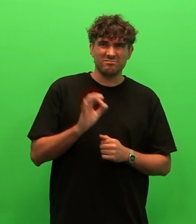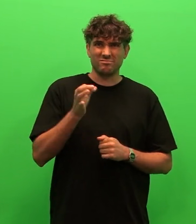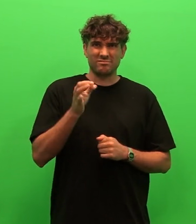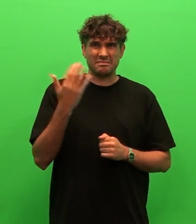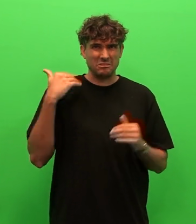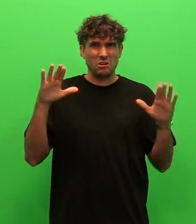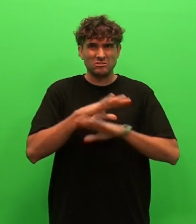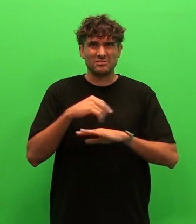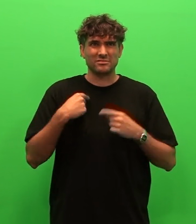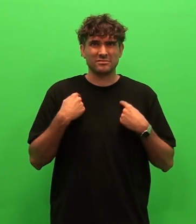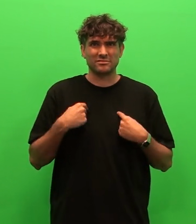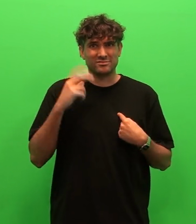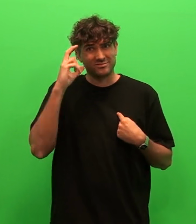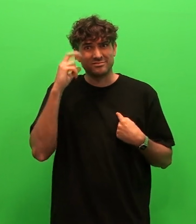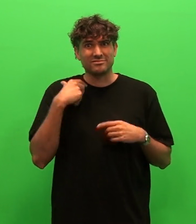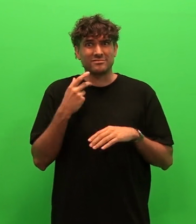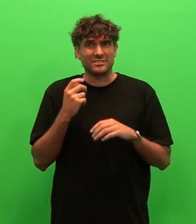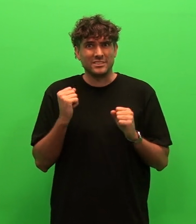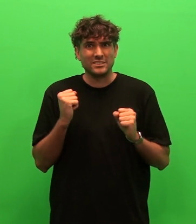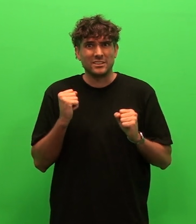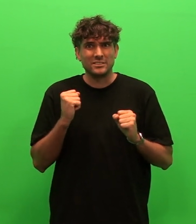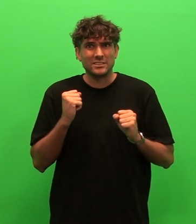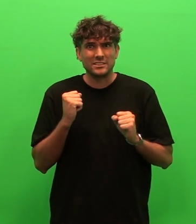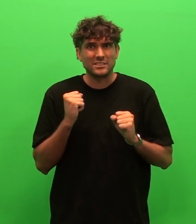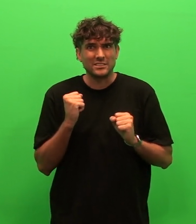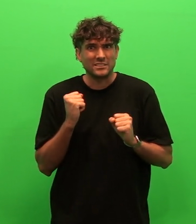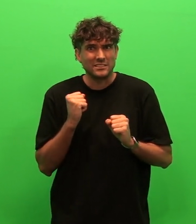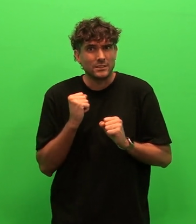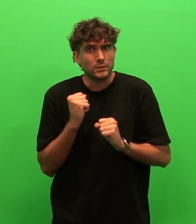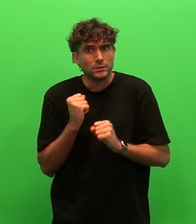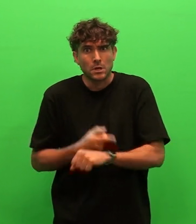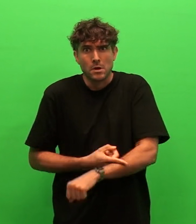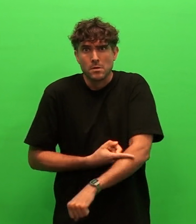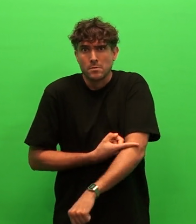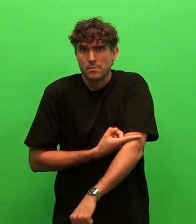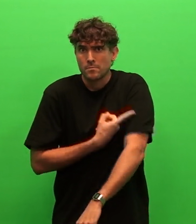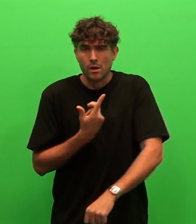Sí, ahir a la nit quan dormia sentia molt de fred, cada vegada més fred.